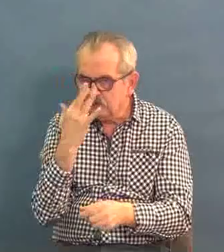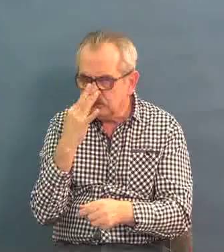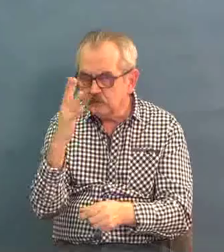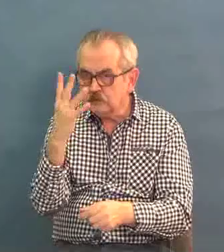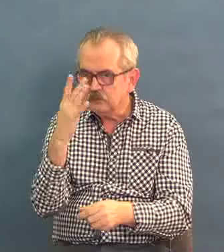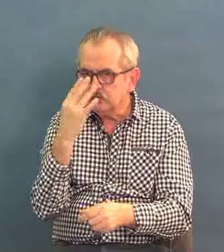Czwartego lutego.